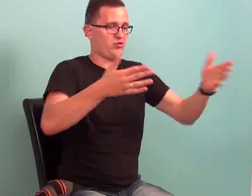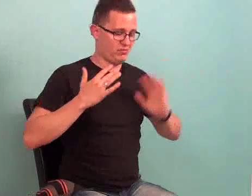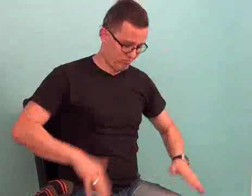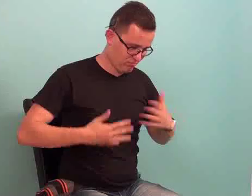Wyciera ubranie.